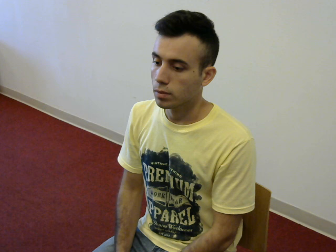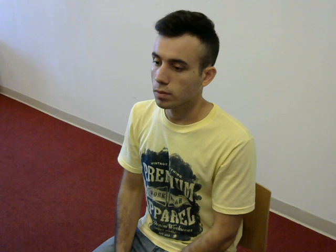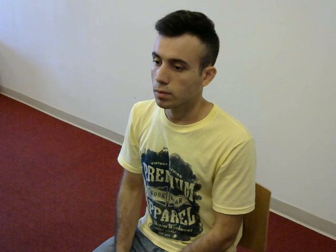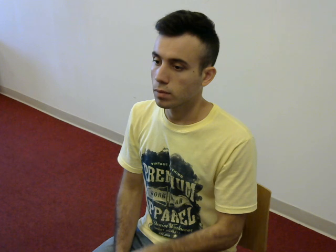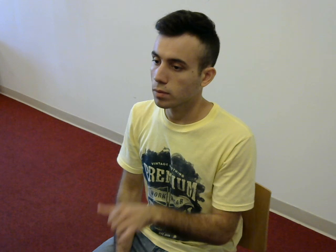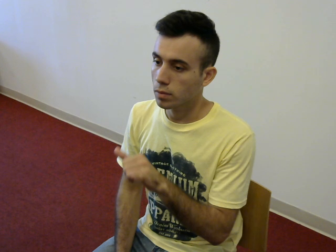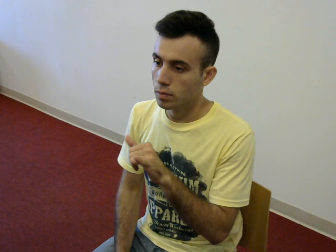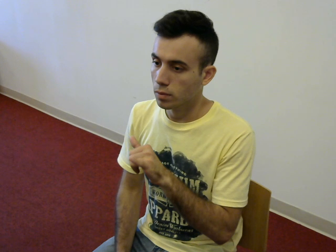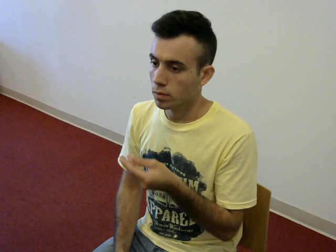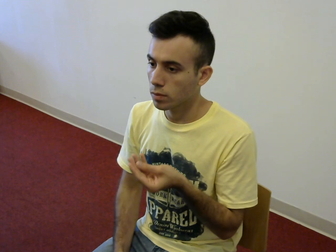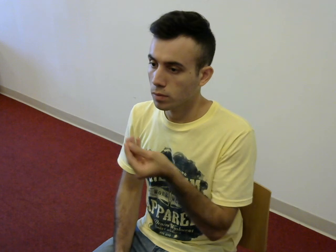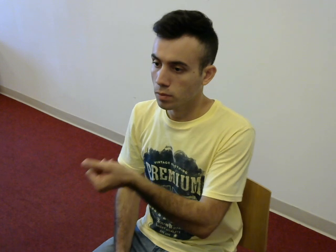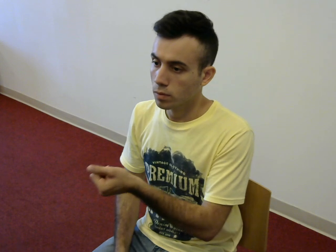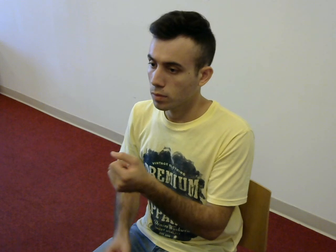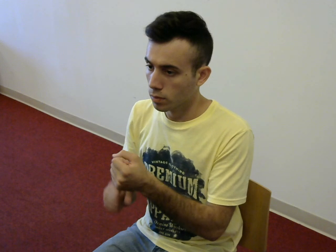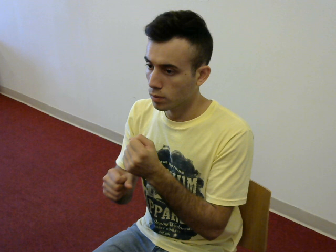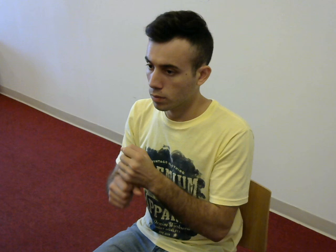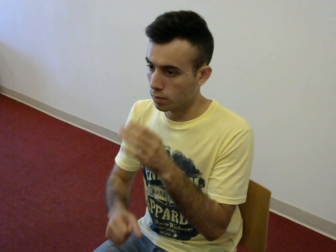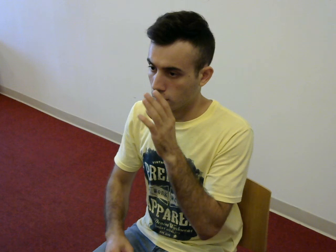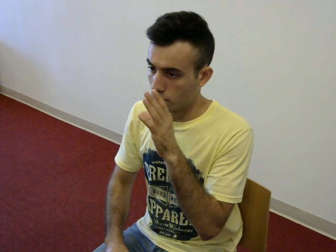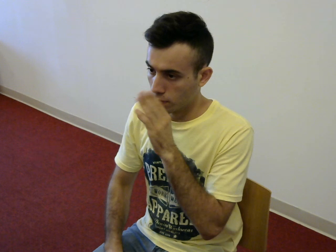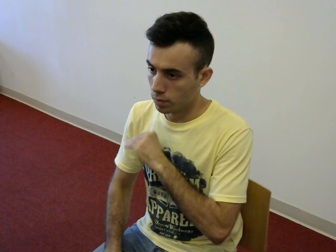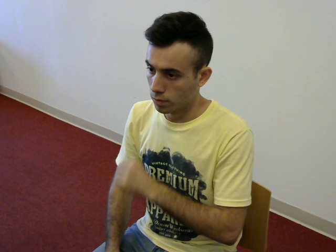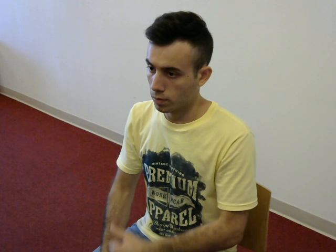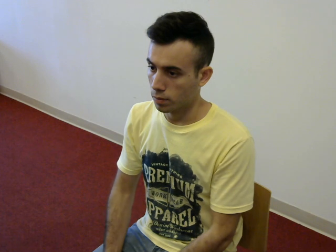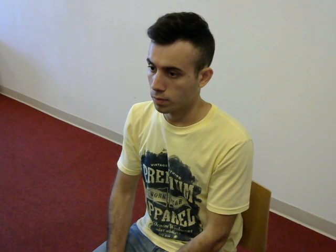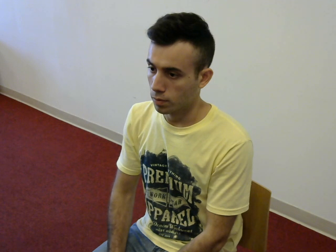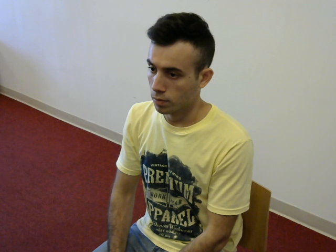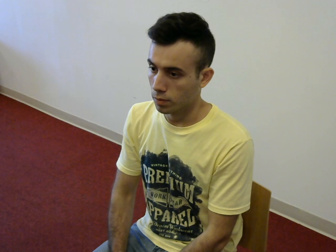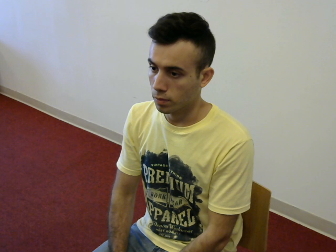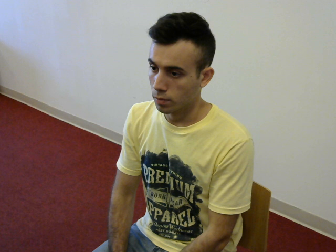Harda ödəniş edə bilərəm?